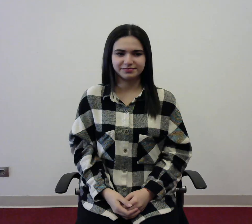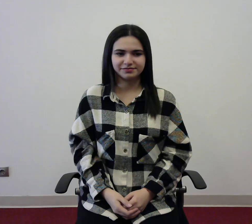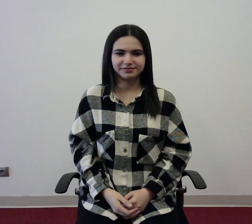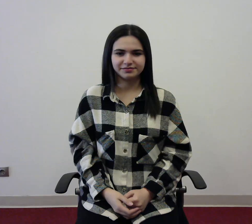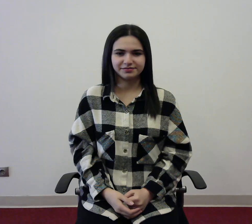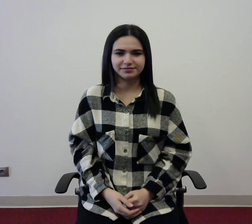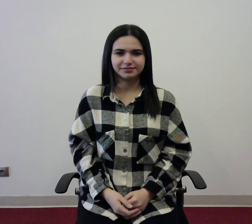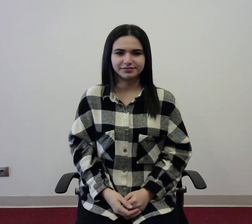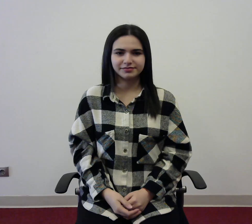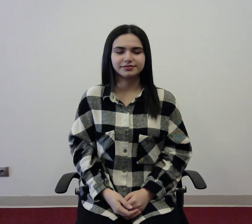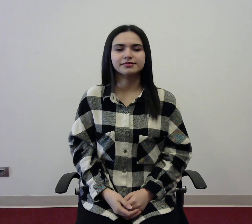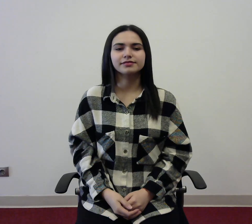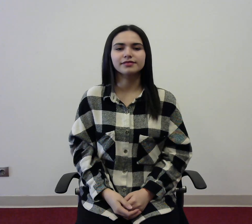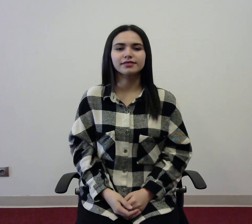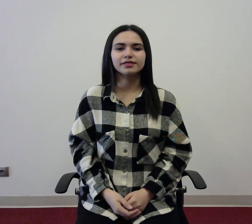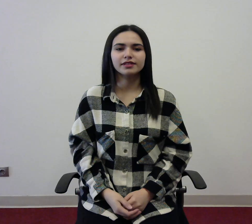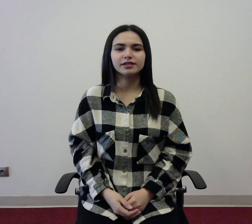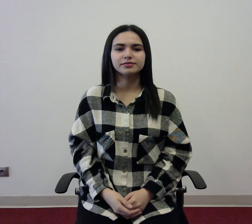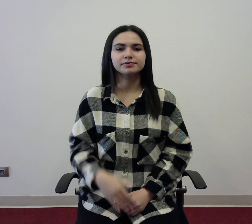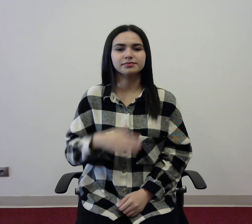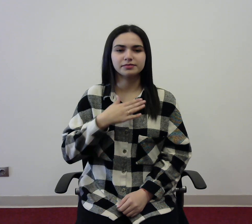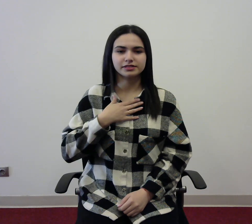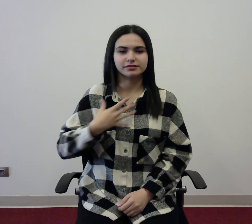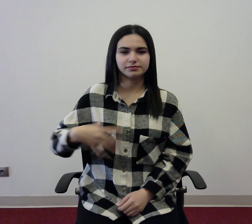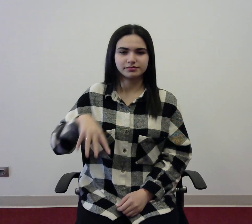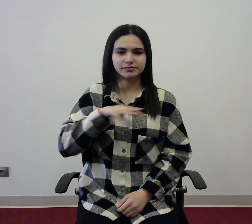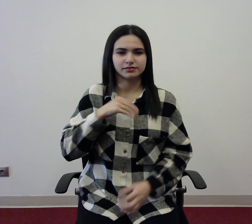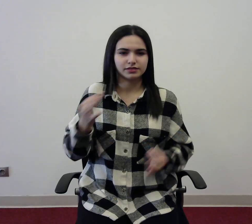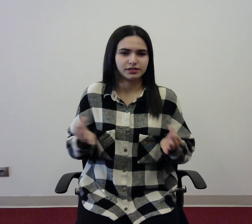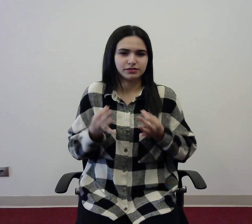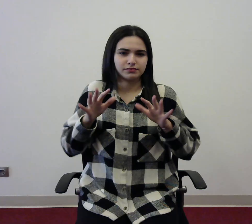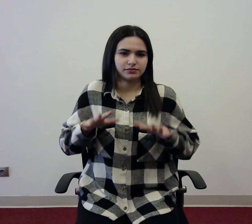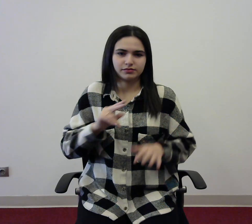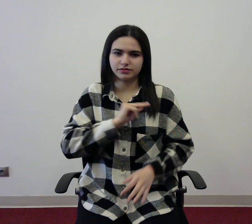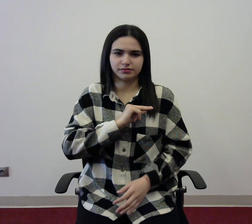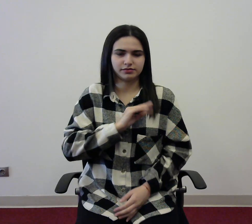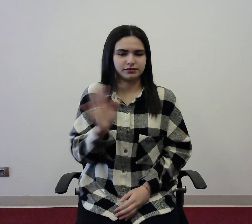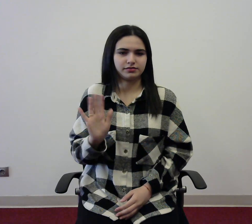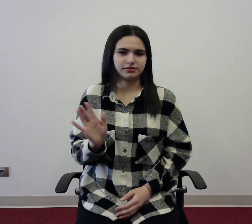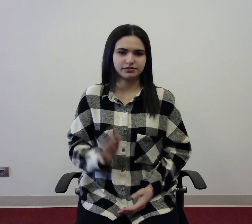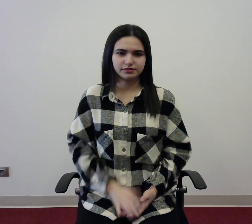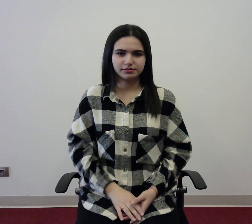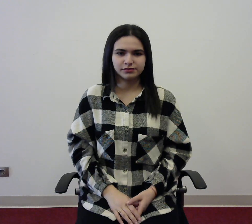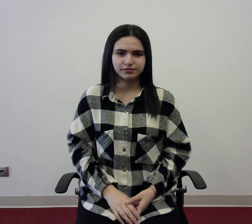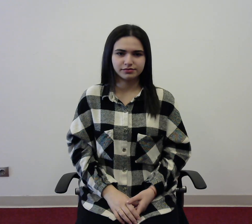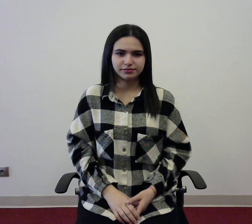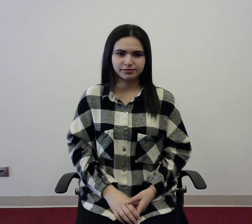Biz heç yerdə işləmirik